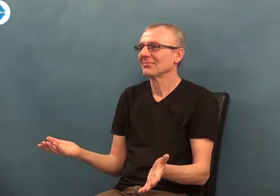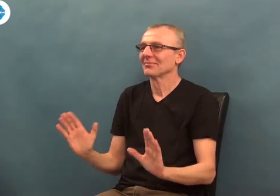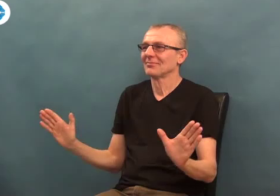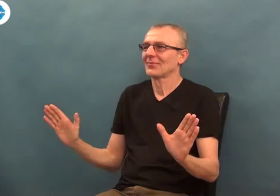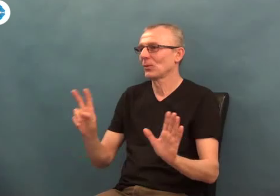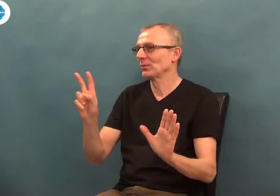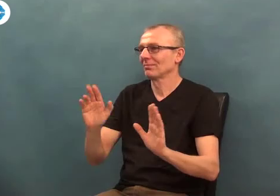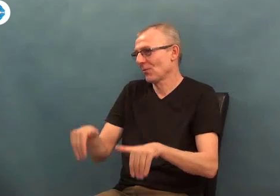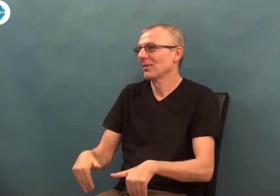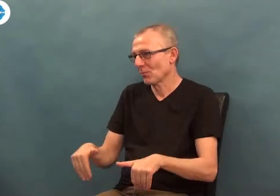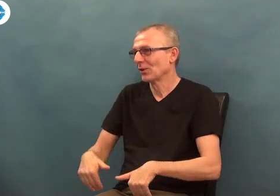Przez dwie godziny możemy.